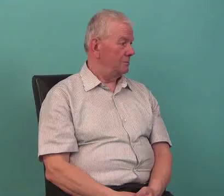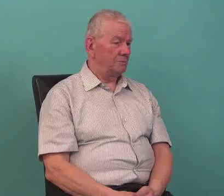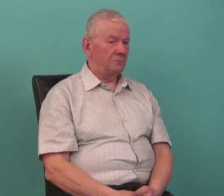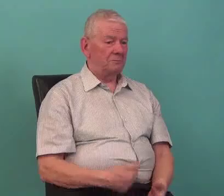Trudne.